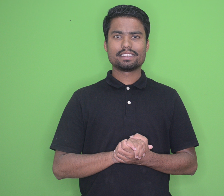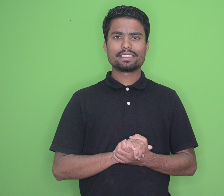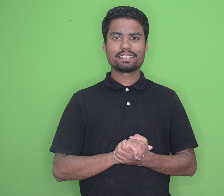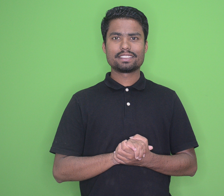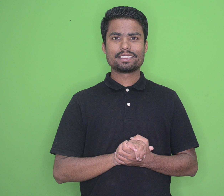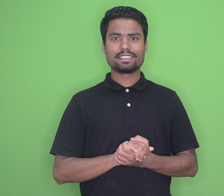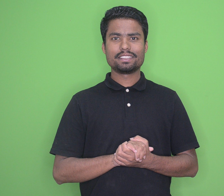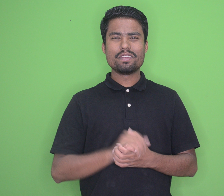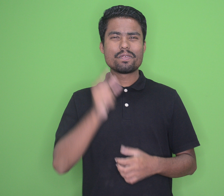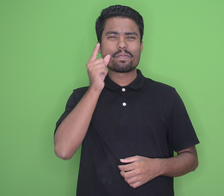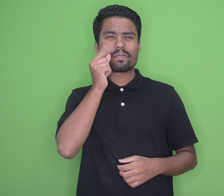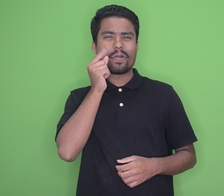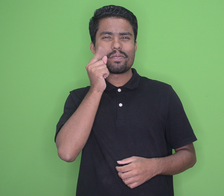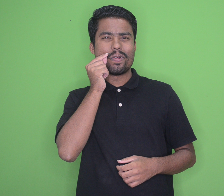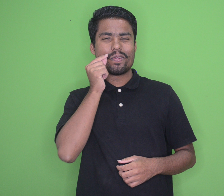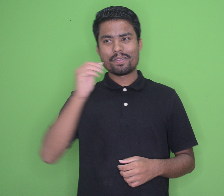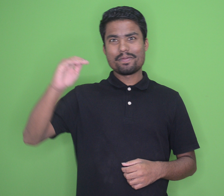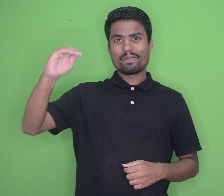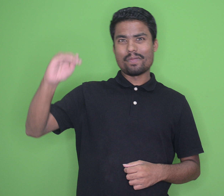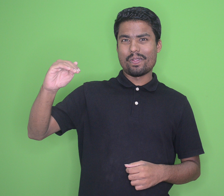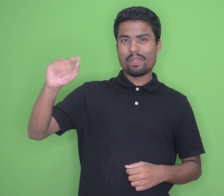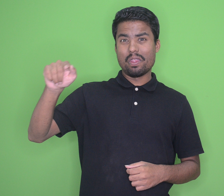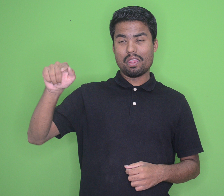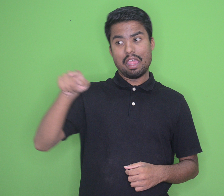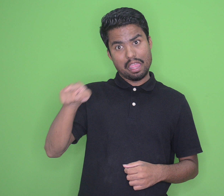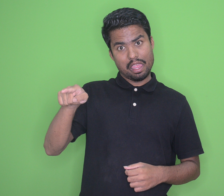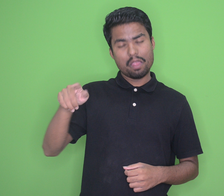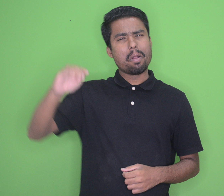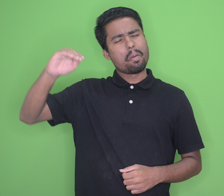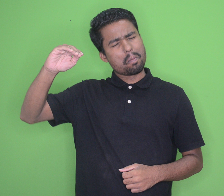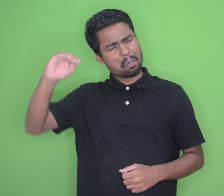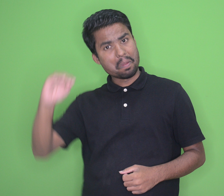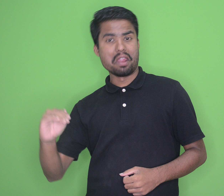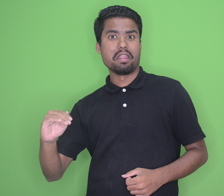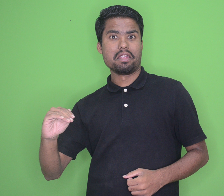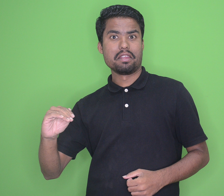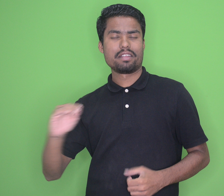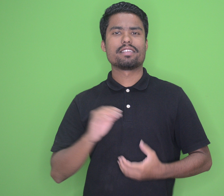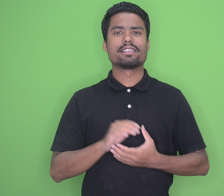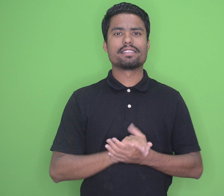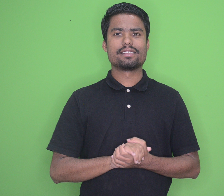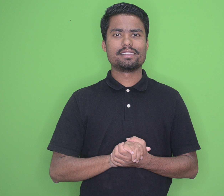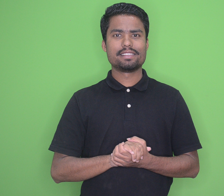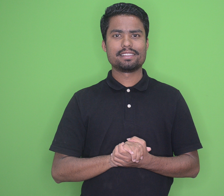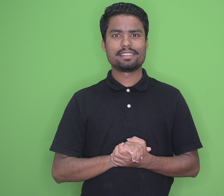Boy is short